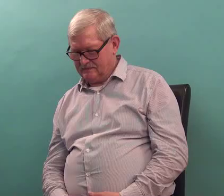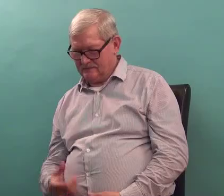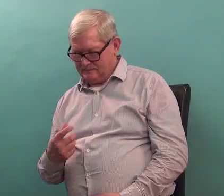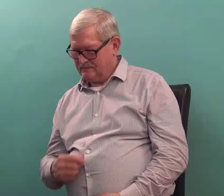Aha.